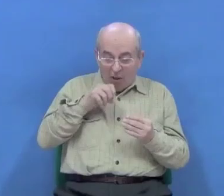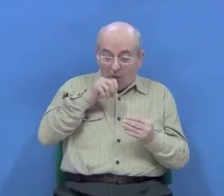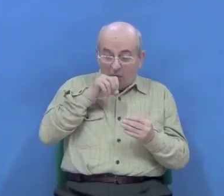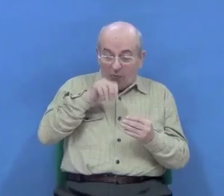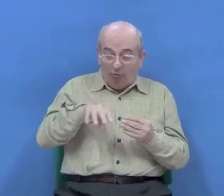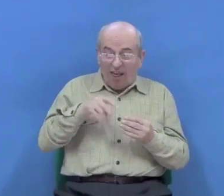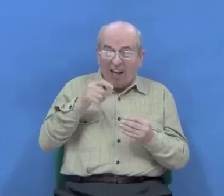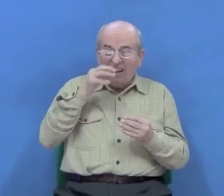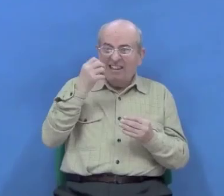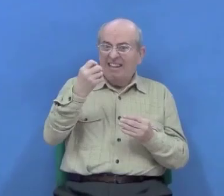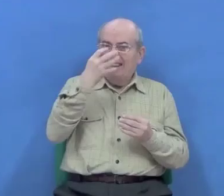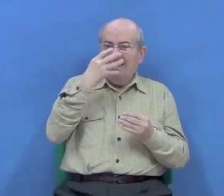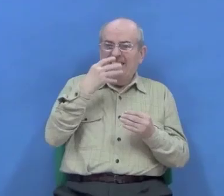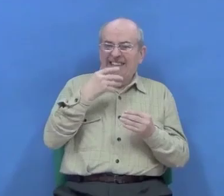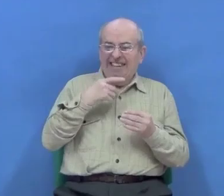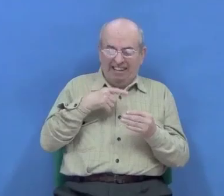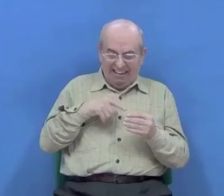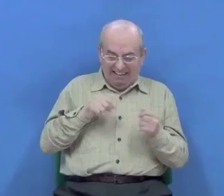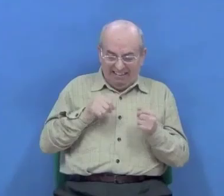Ryba pluje wodą kotu w pysk.